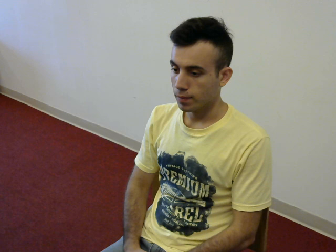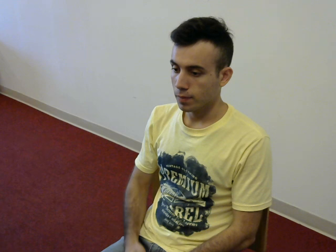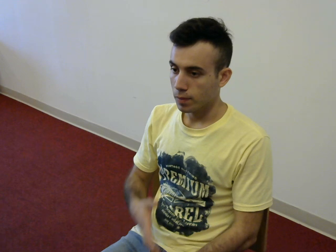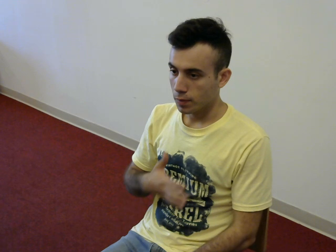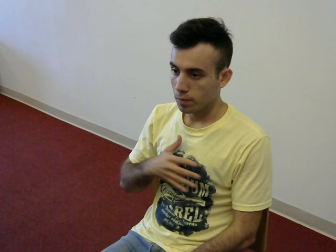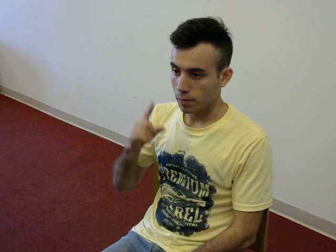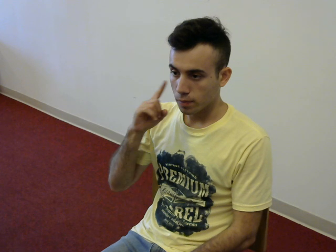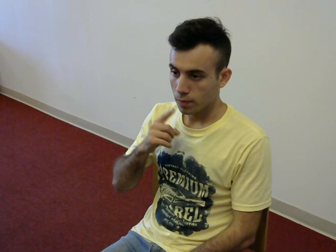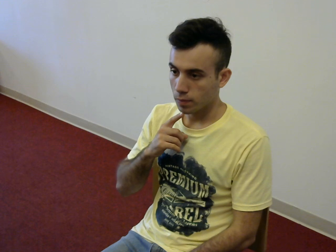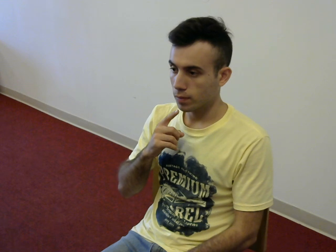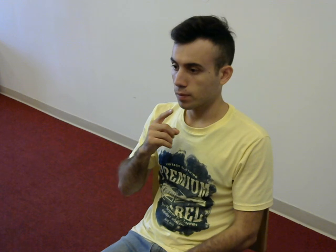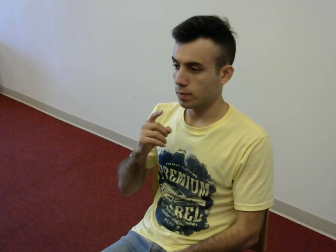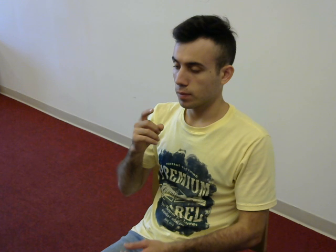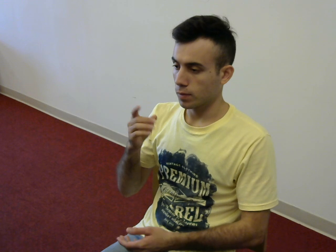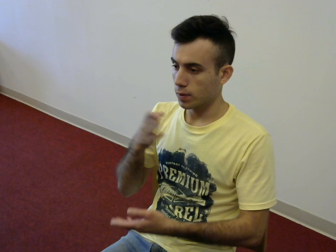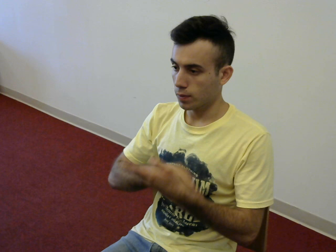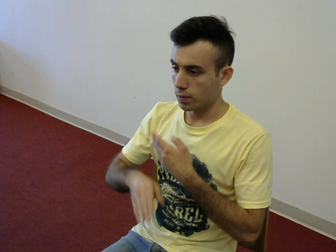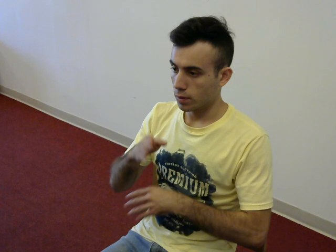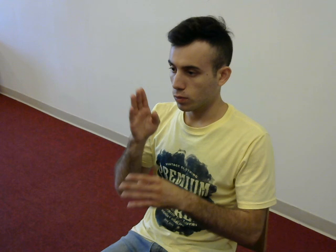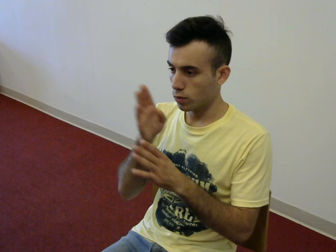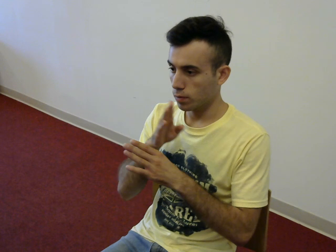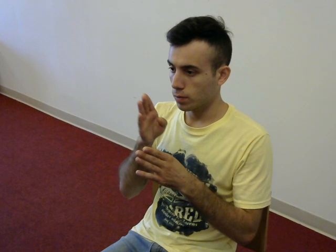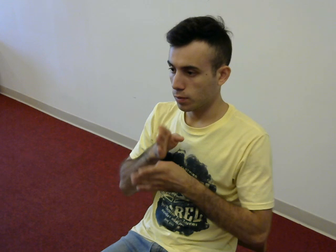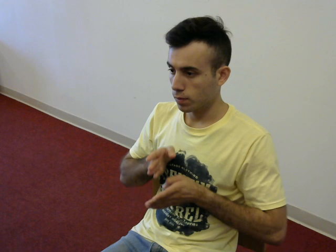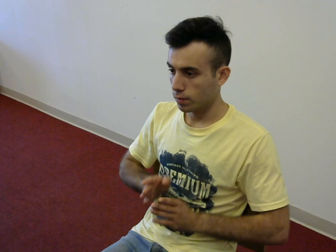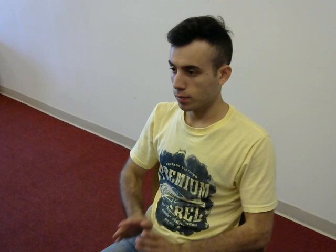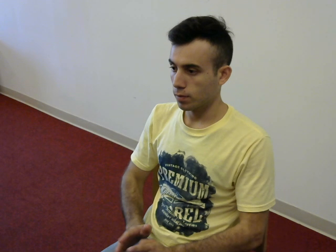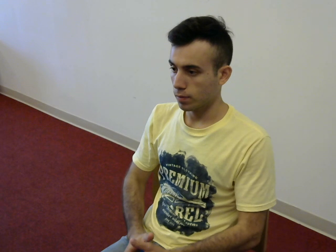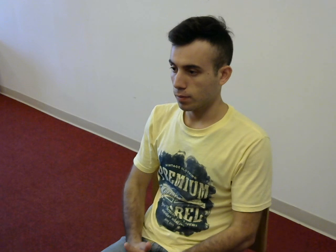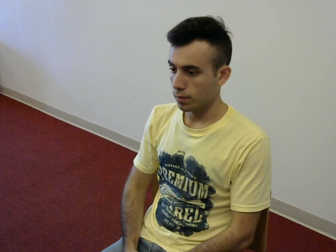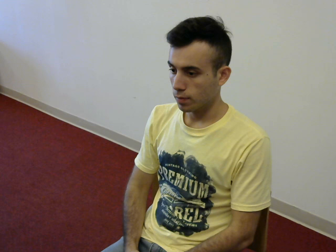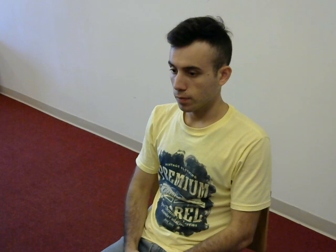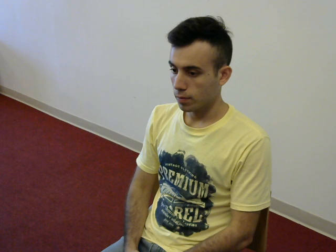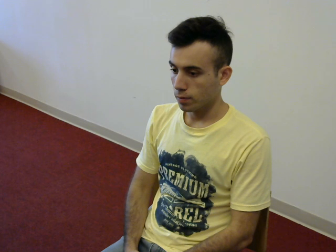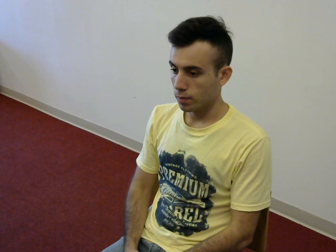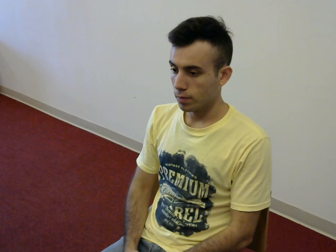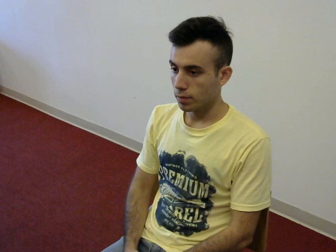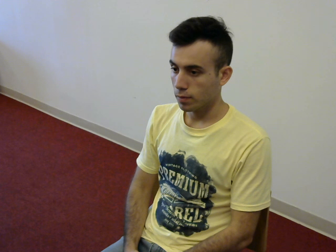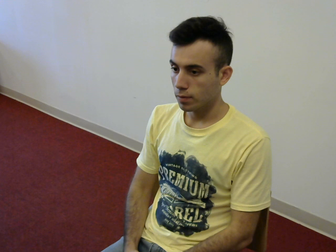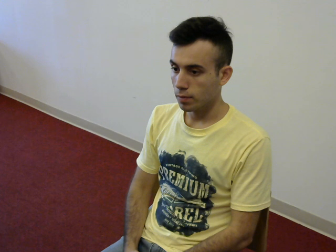Mənim eşitmə məhdudiyyətim anadangəlmədir